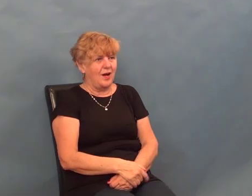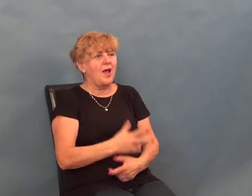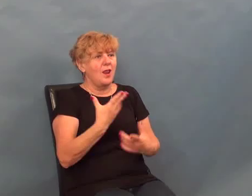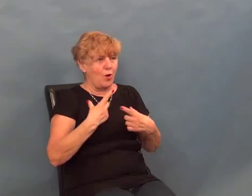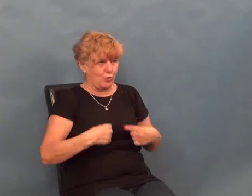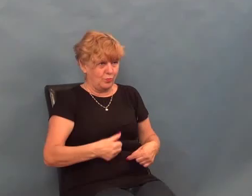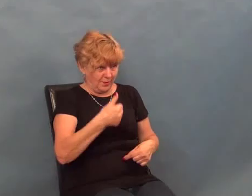Ile osób?